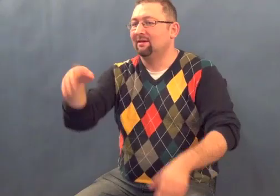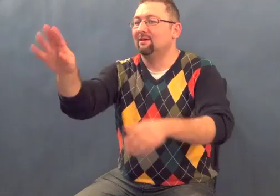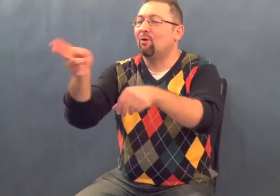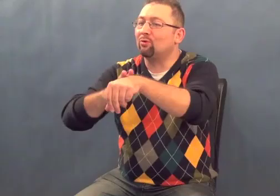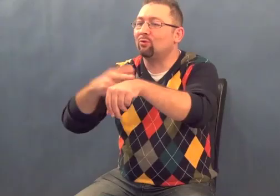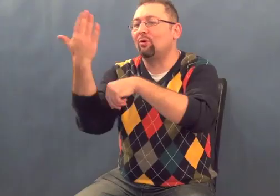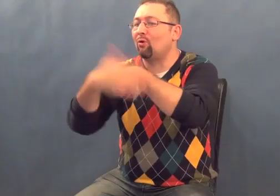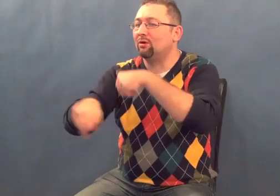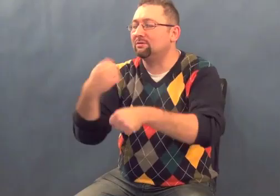O której godzinie kończysz pracę?